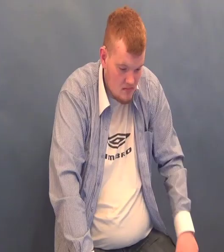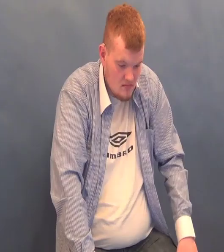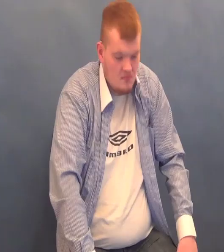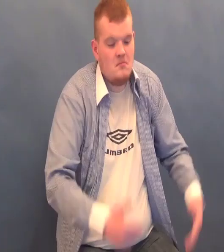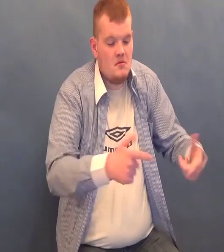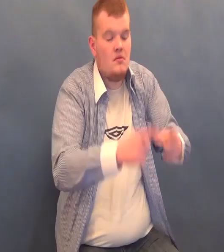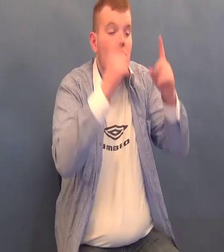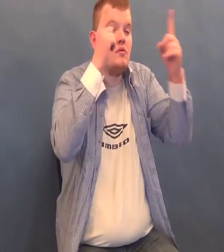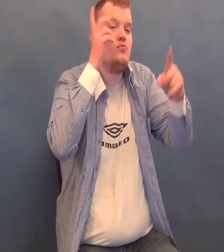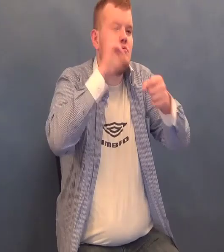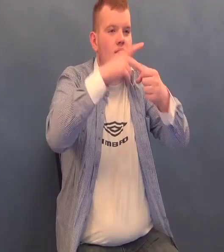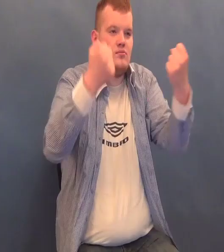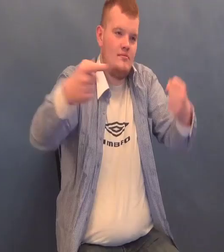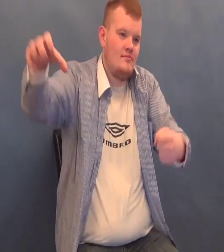Może to oznacza, że trzeba uważać na niektóre samochody, które tędy przejeżdżają.